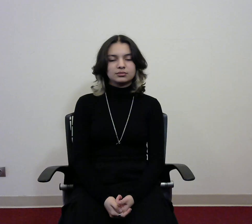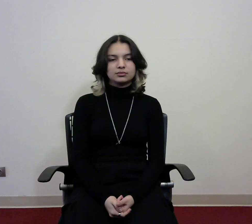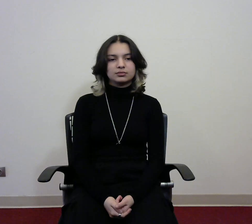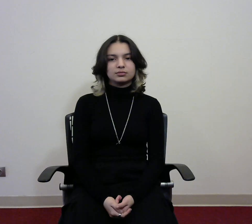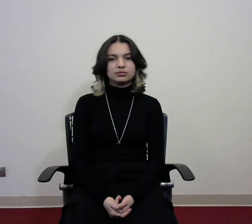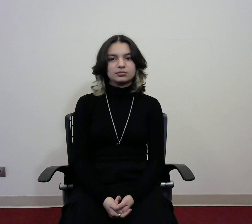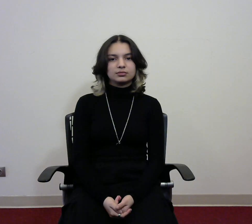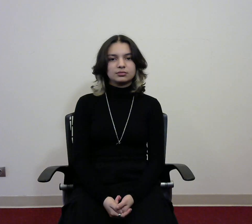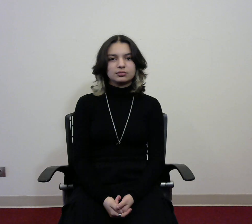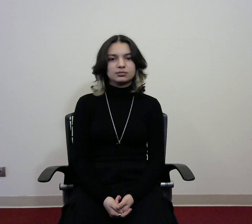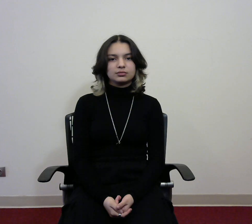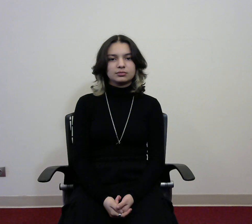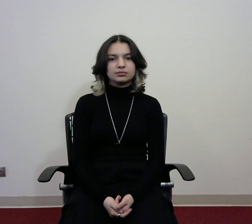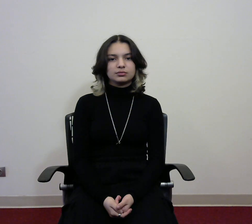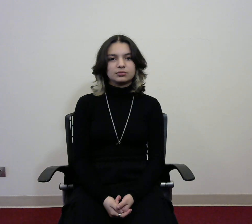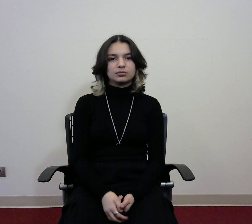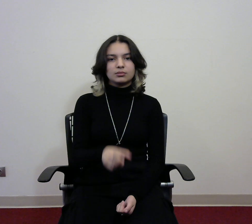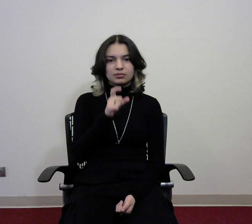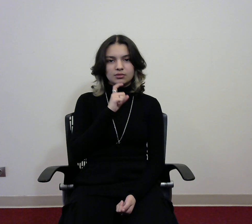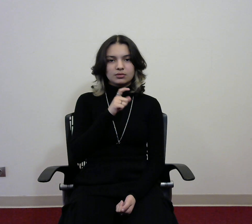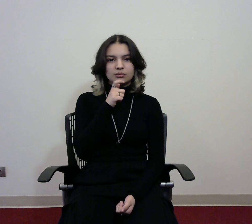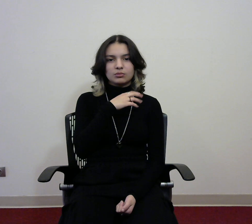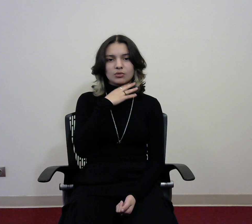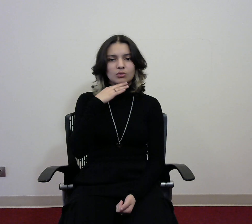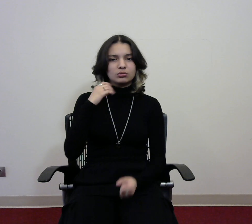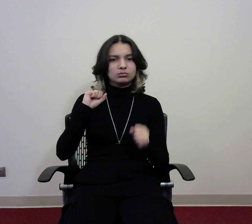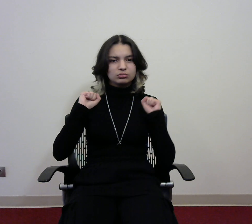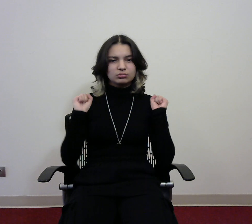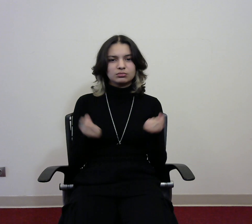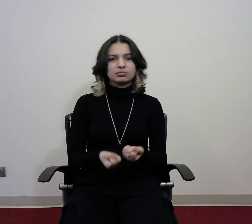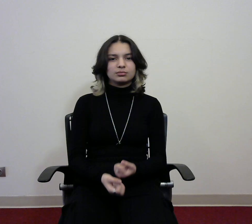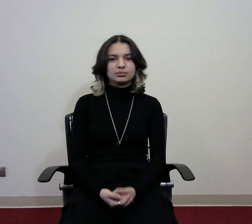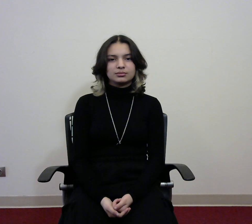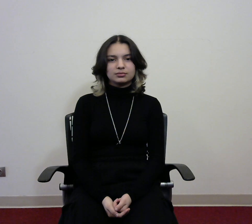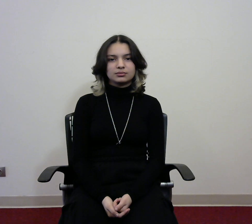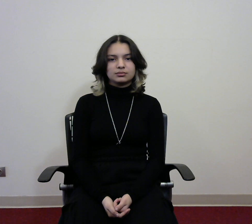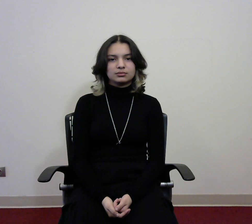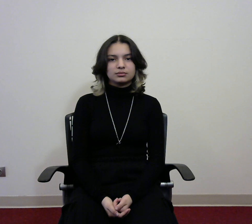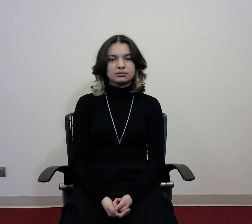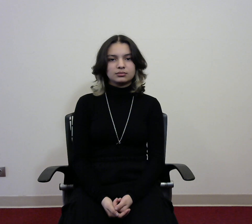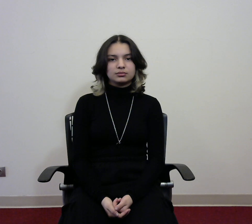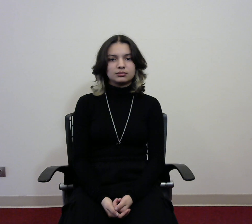Dondurma çox soyuqdur